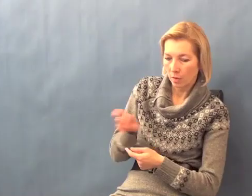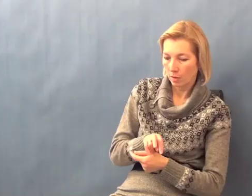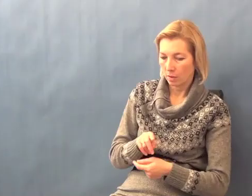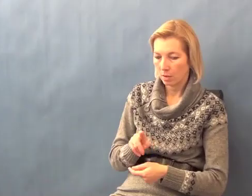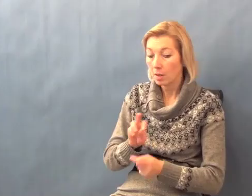Przewrócić się.